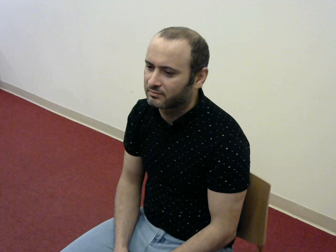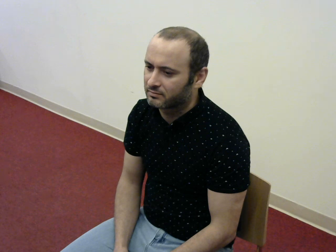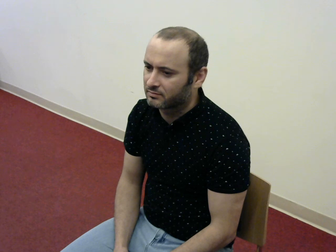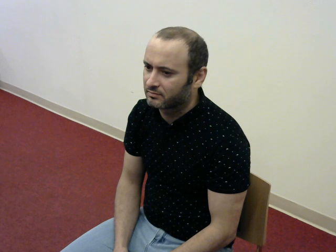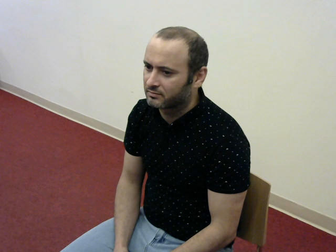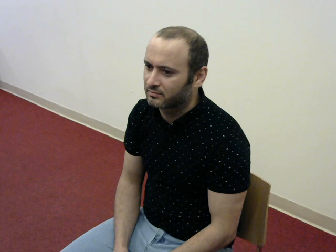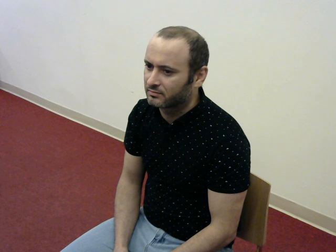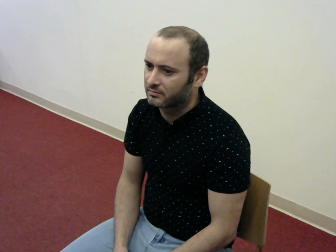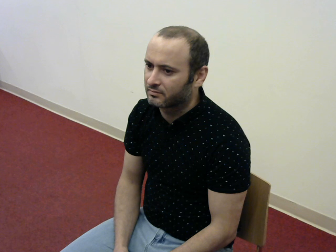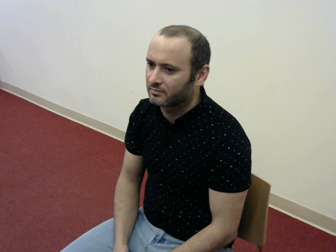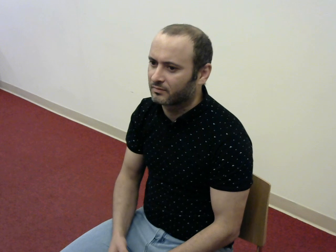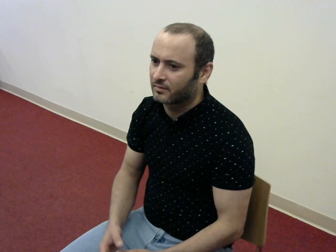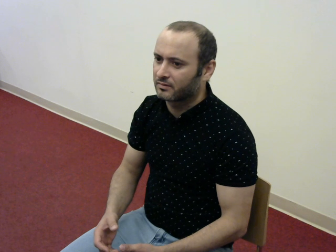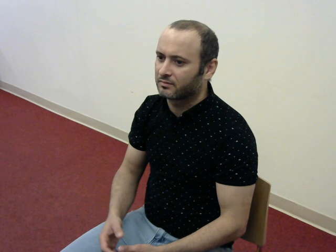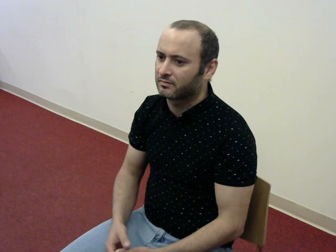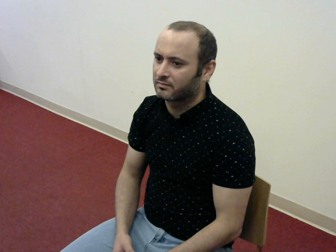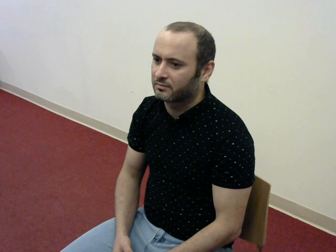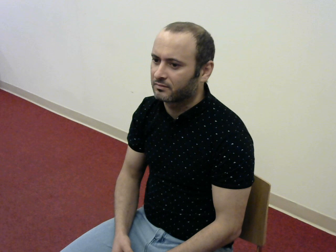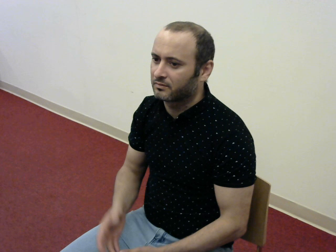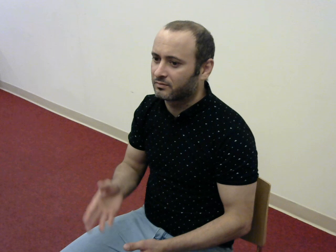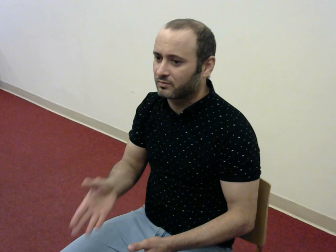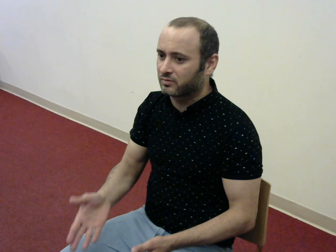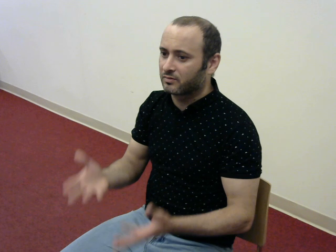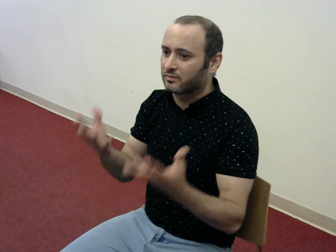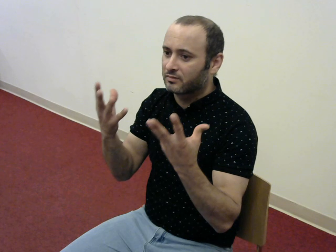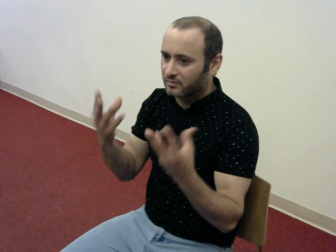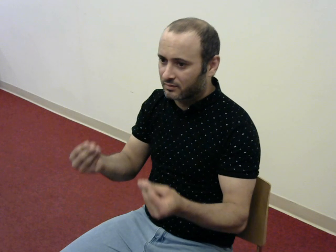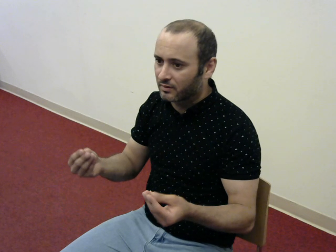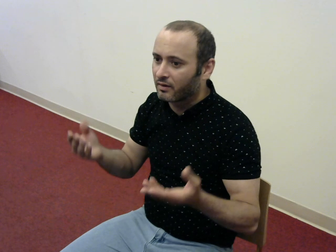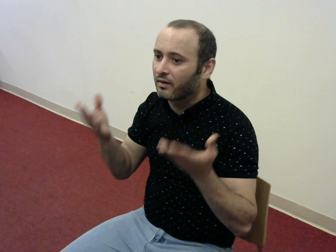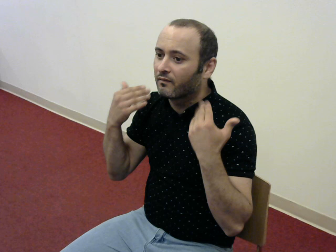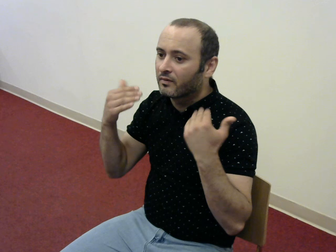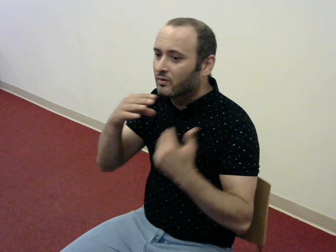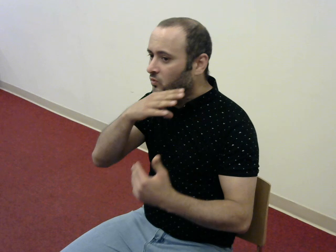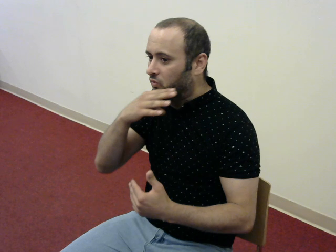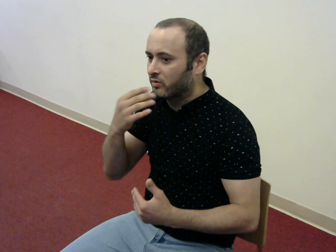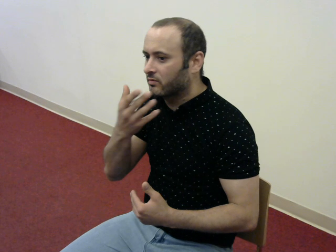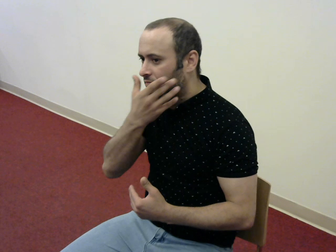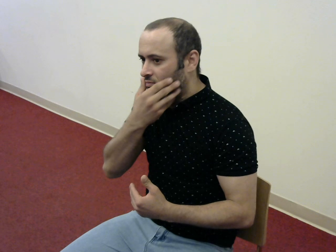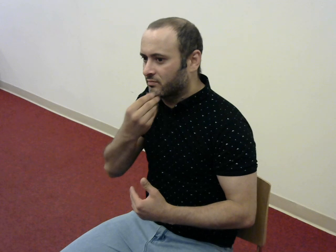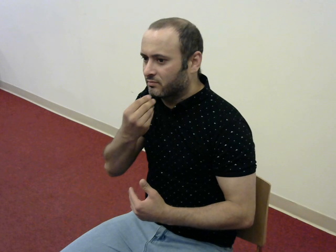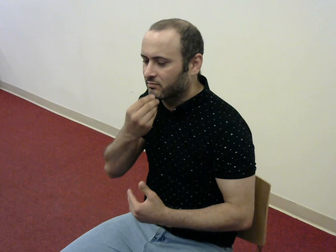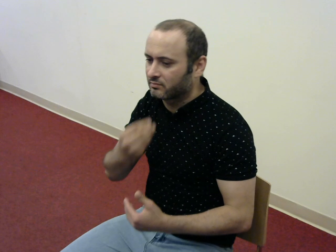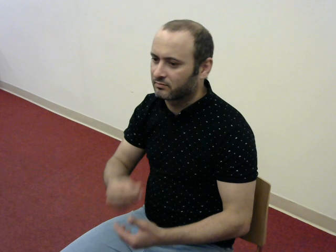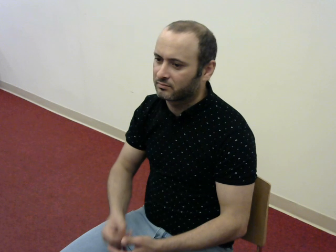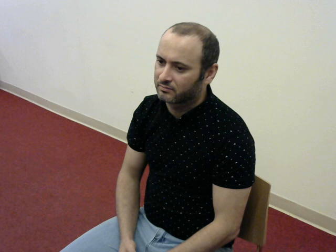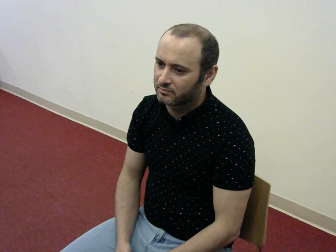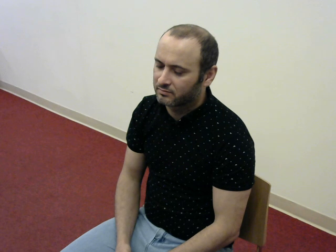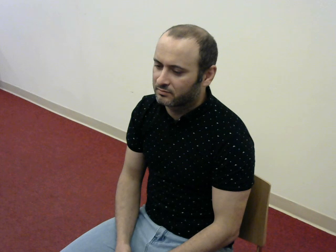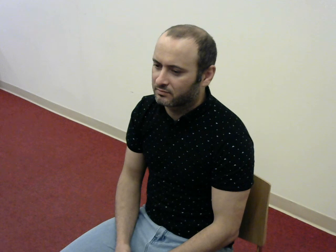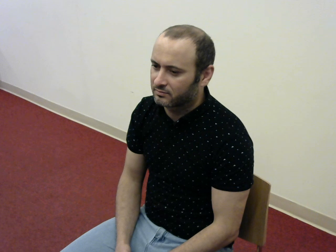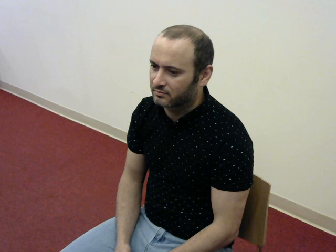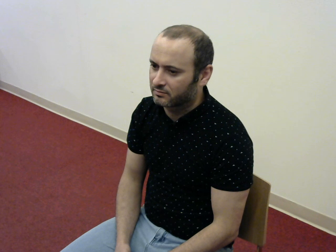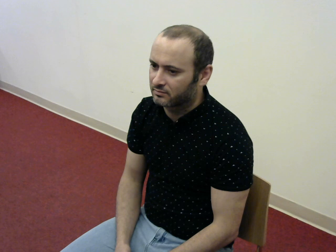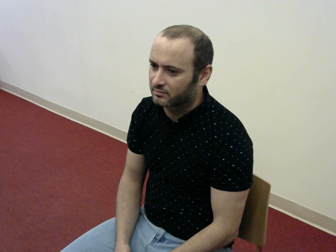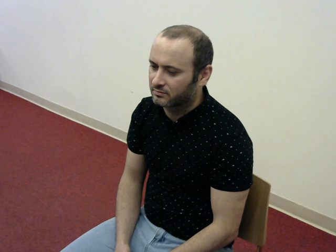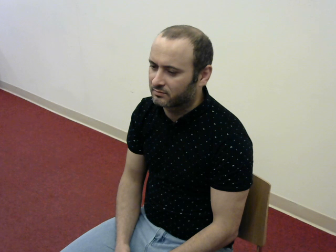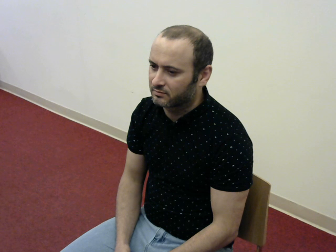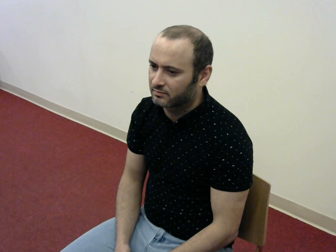Bu gün hava çox gözəldir